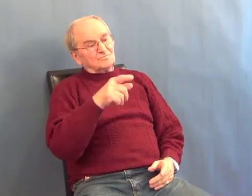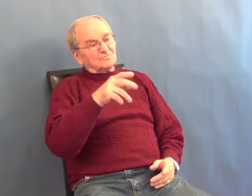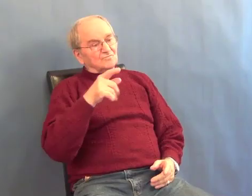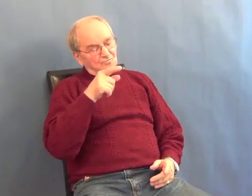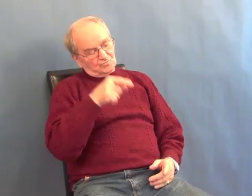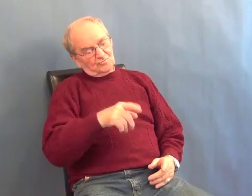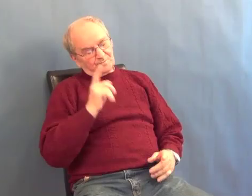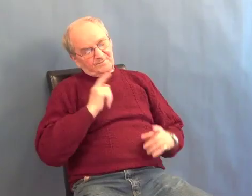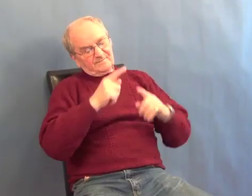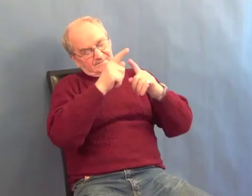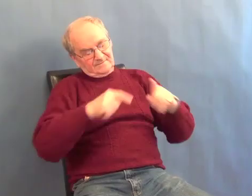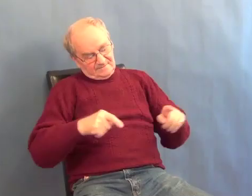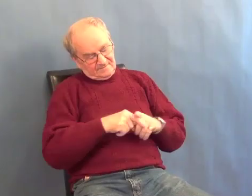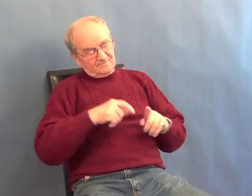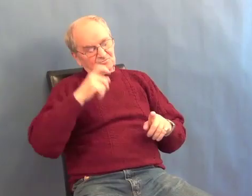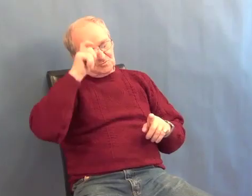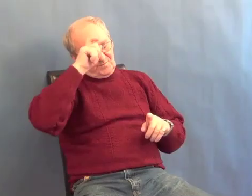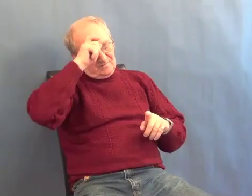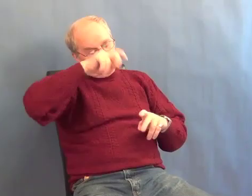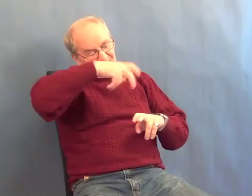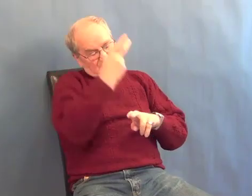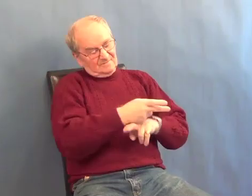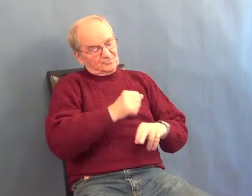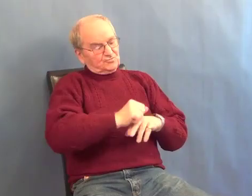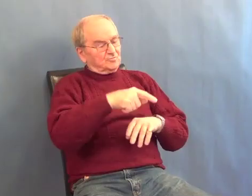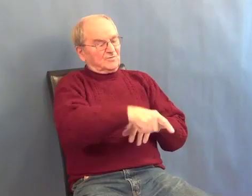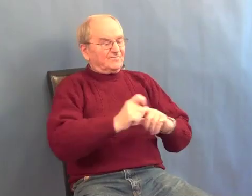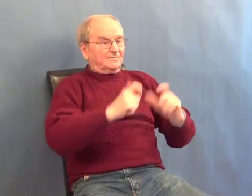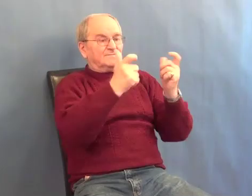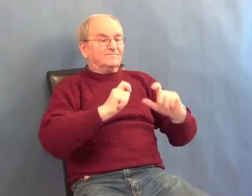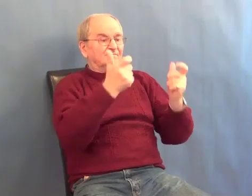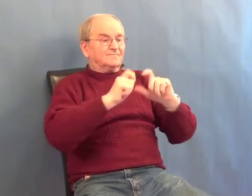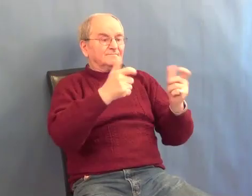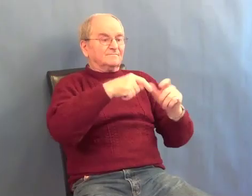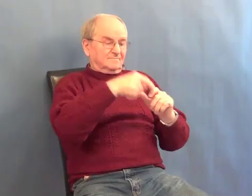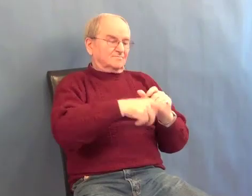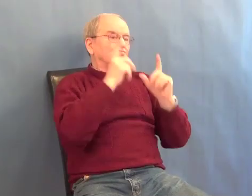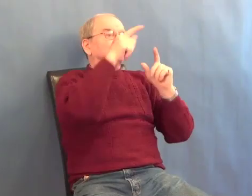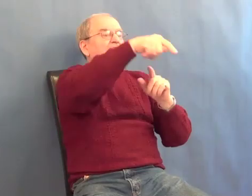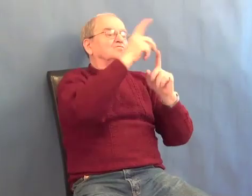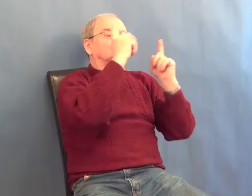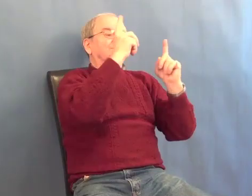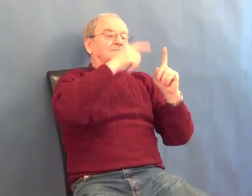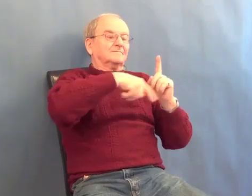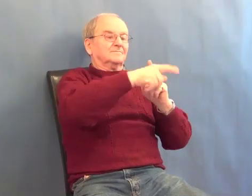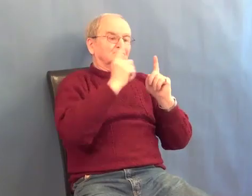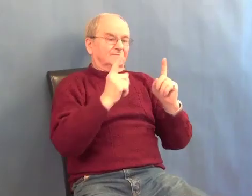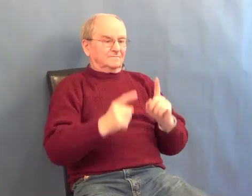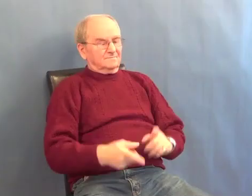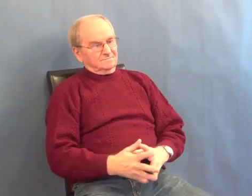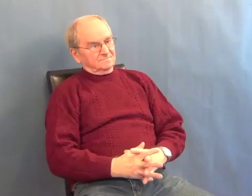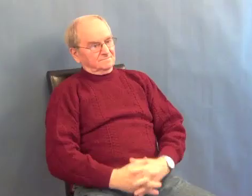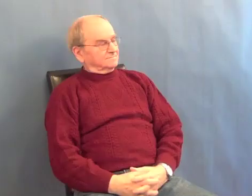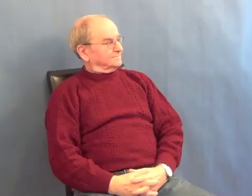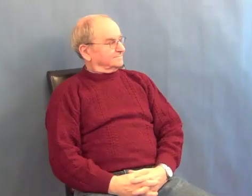Ten trójkątny znak tak naprawdę informuje, że ktoś spadł na powierzchnię. To jest zaklasyfikowane jako wypadek, trzeba na to uważać